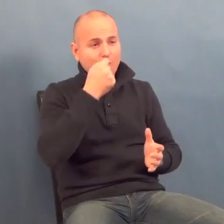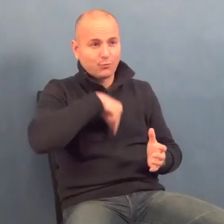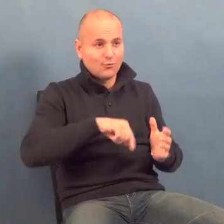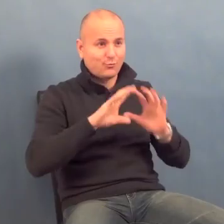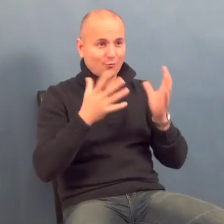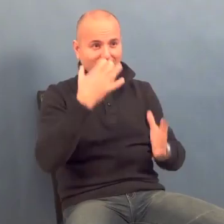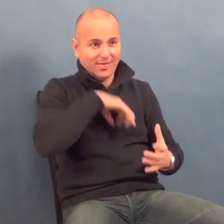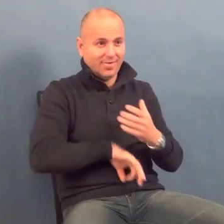Kot ją połyka.